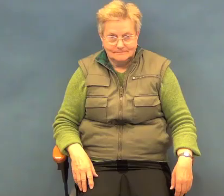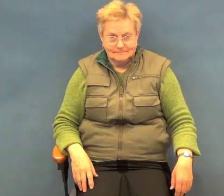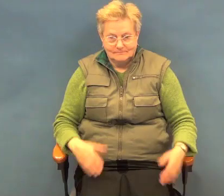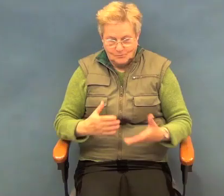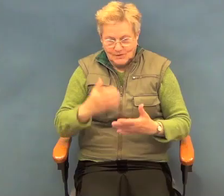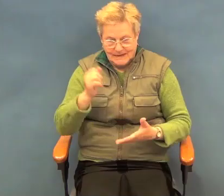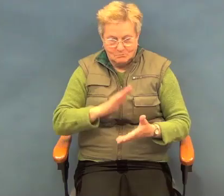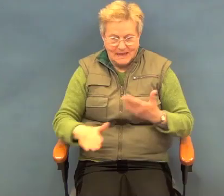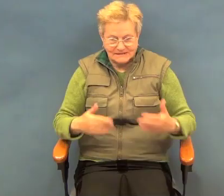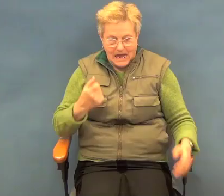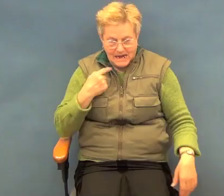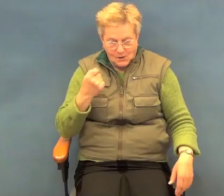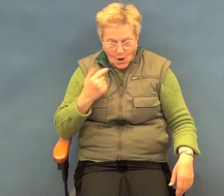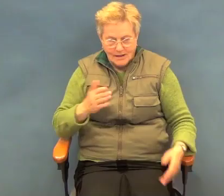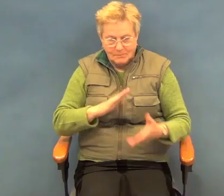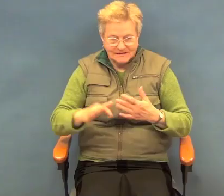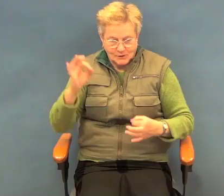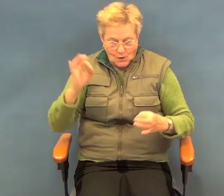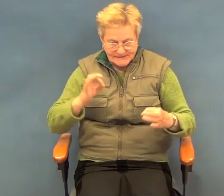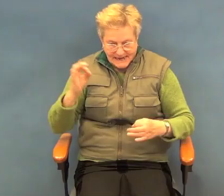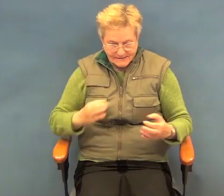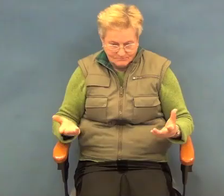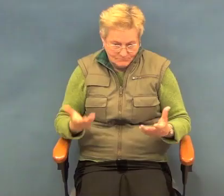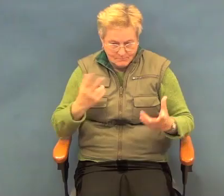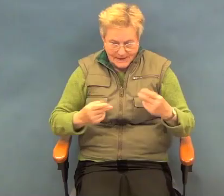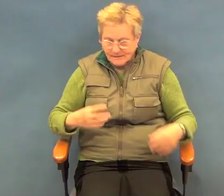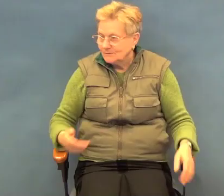Butelka bez alkoholu, bez procentów, może mleko.